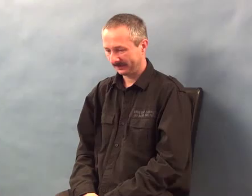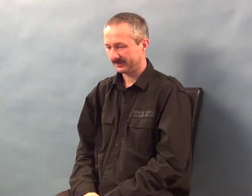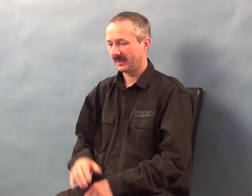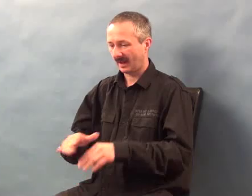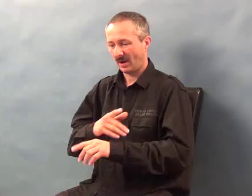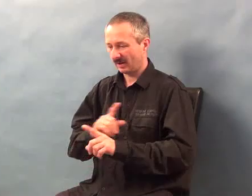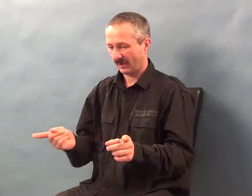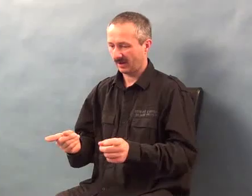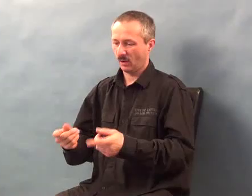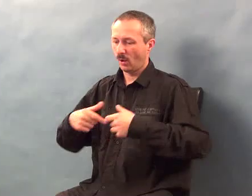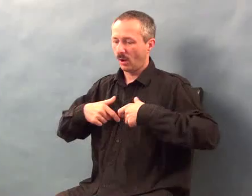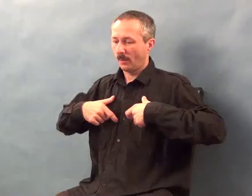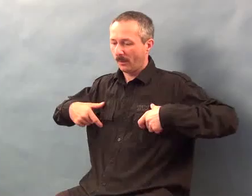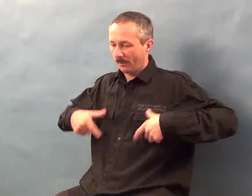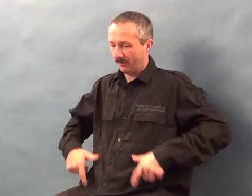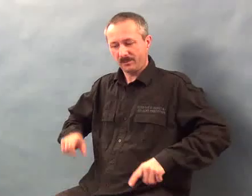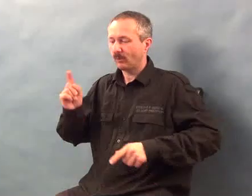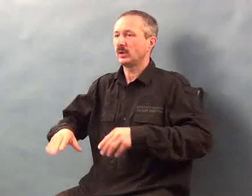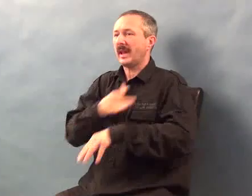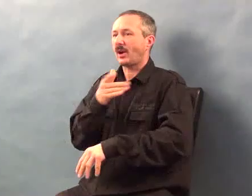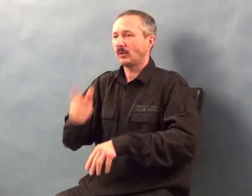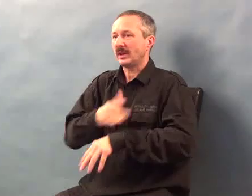Nie wolno być nago, trzeba mieć kostium kąpielowy, a nie, trzeba być nago.